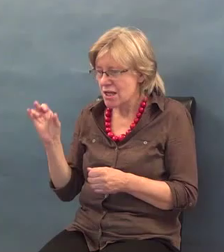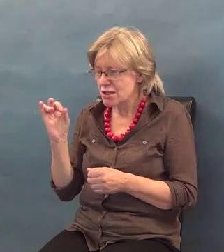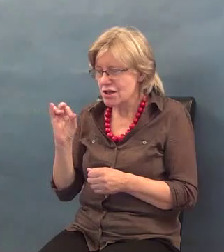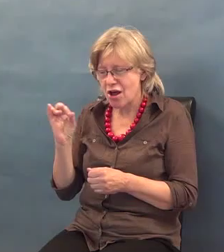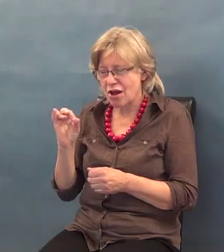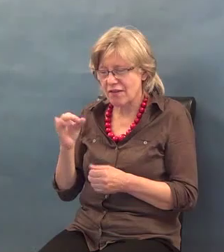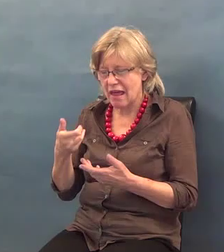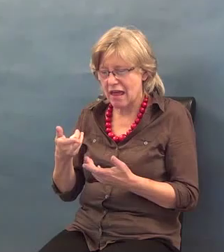Środa.